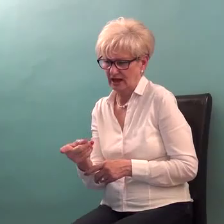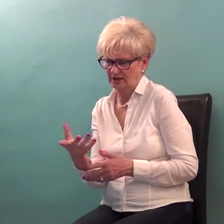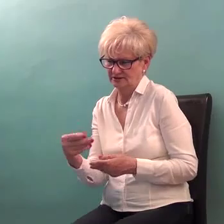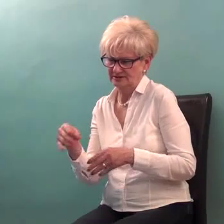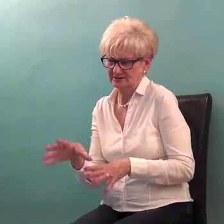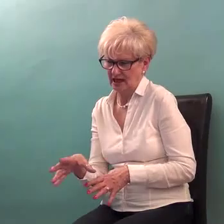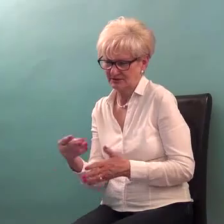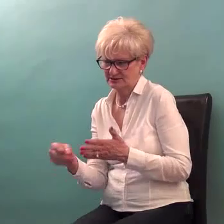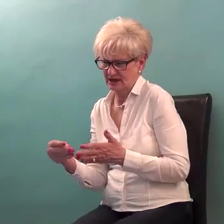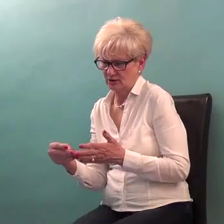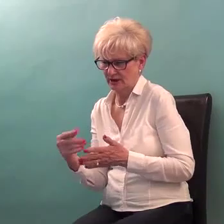Sklep, zakupy.